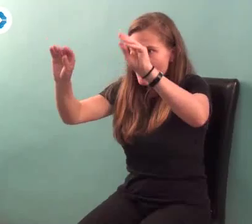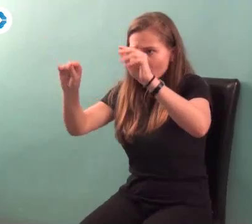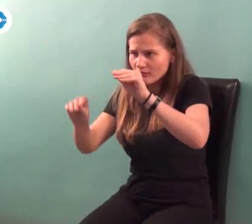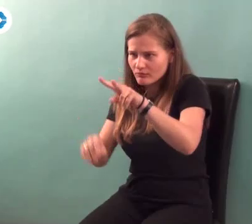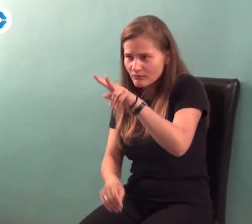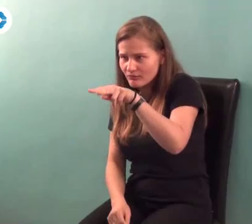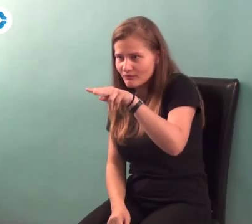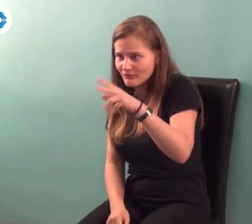Policjant patrzy na niego.